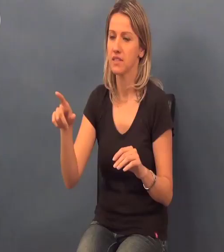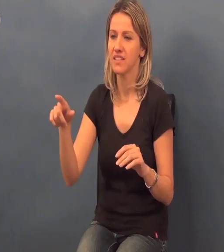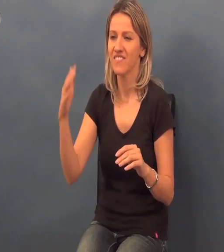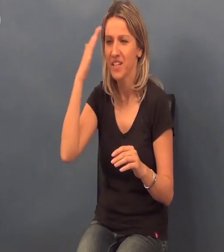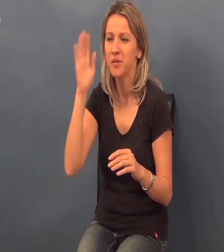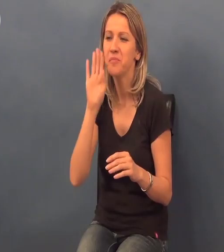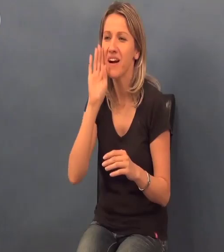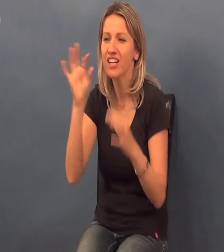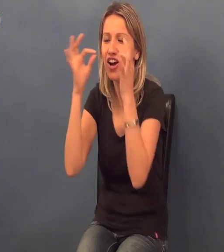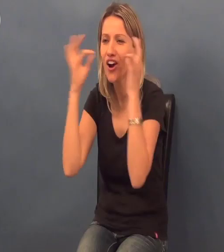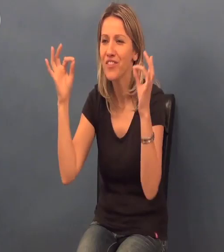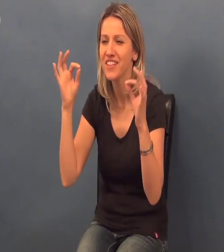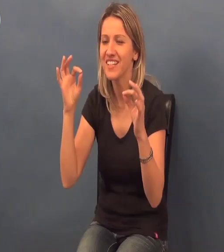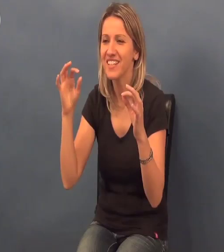Taka bajka - kot i...